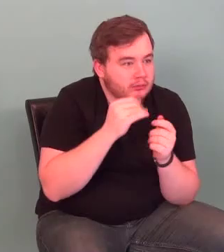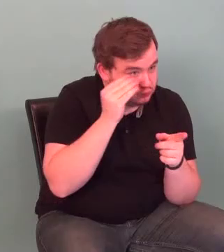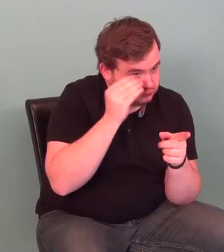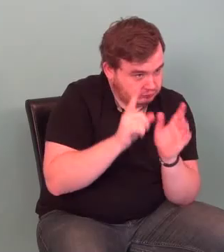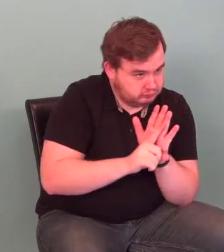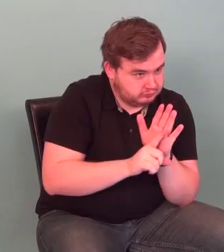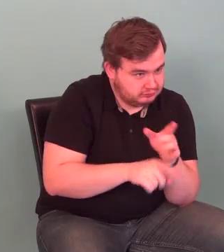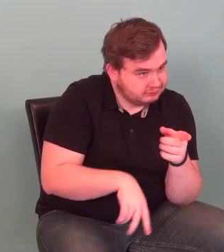Uczęszczasz na lekcje?